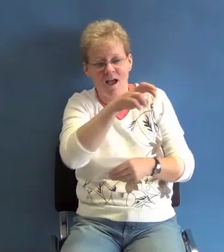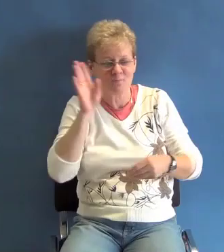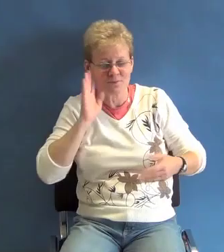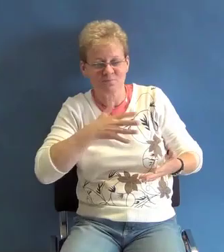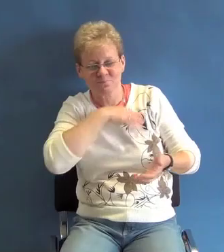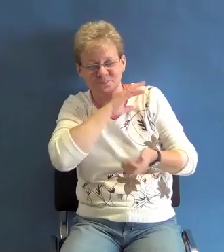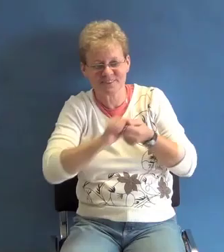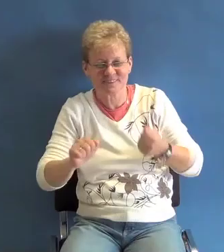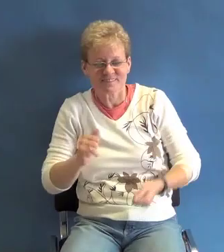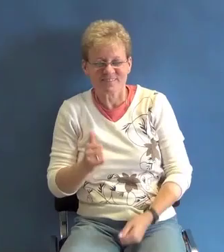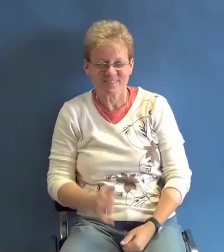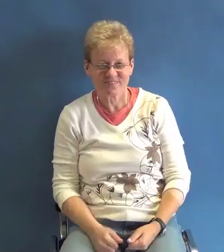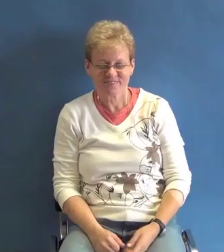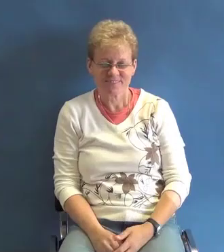Inna osoba idzie, a miś się wystrasza.